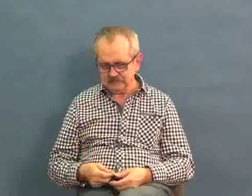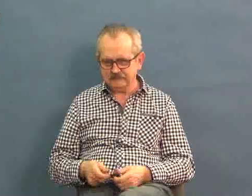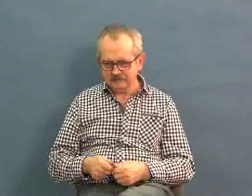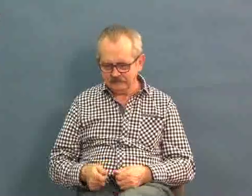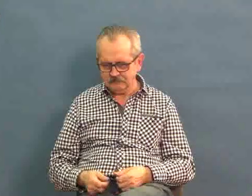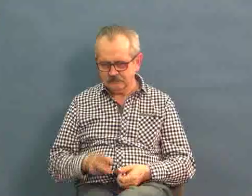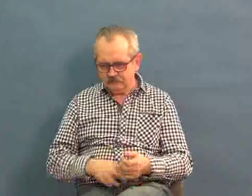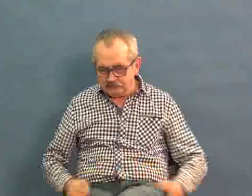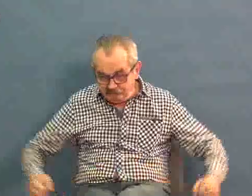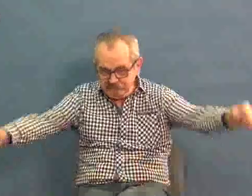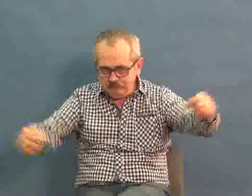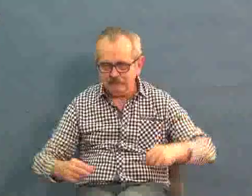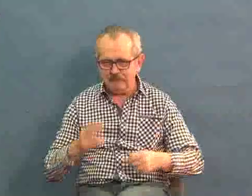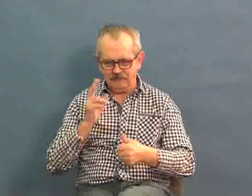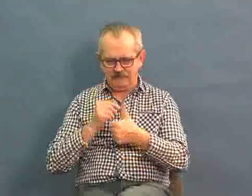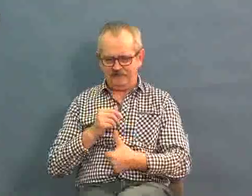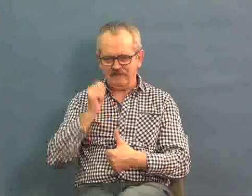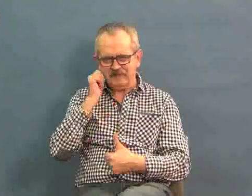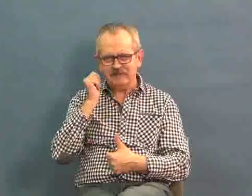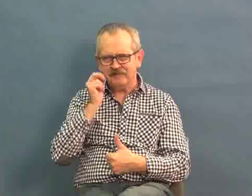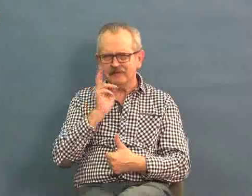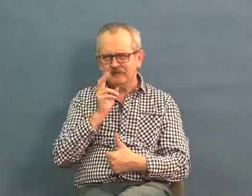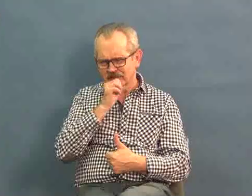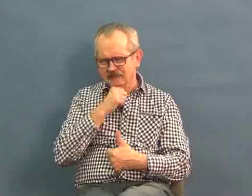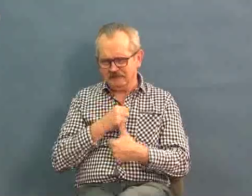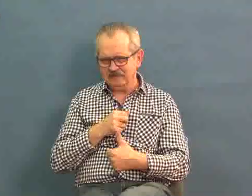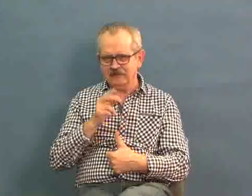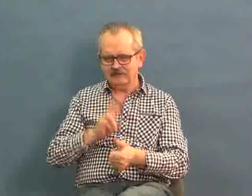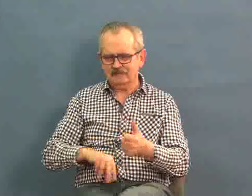Policjant rzuca się w kierunku starszej kobiety, ona jest przestraszona.